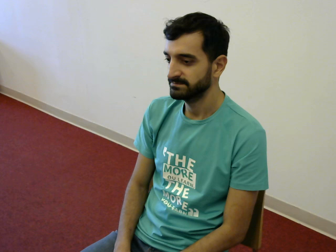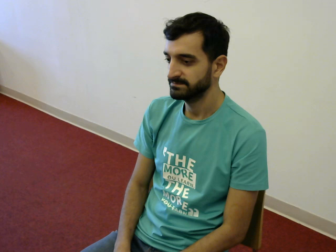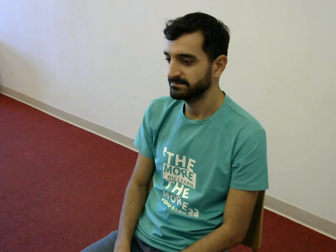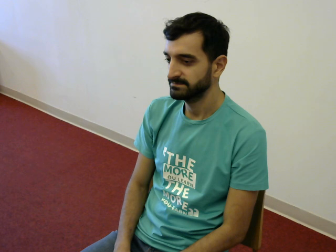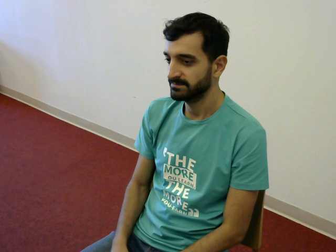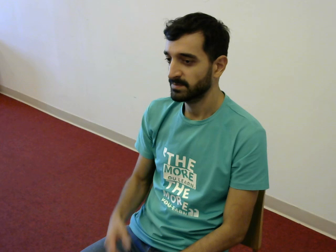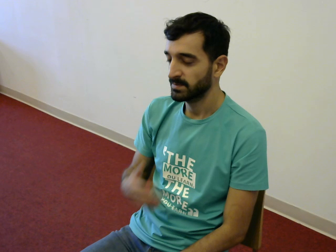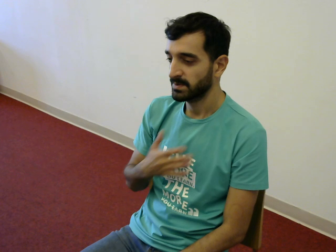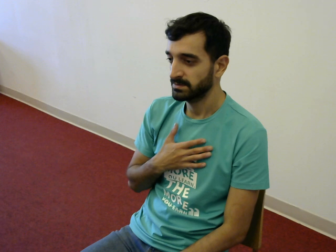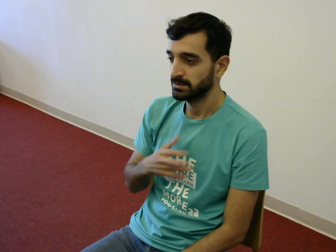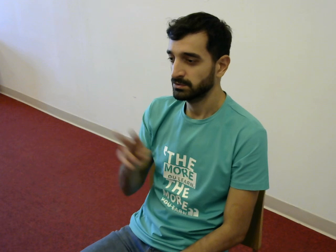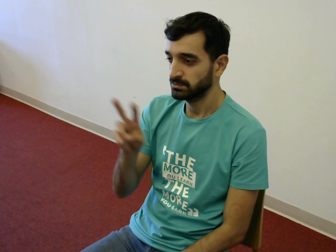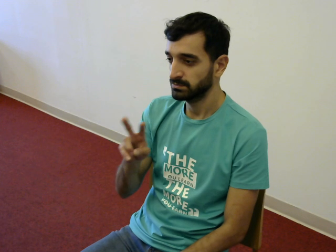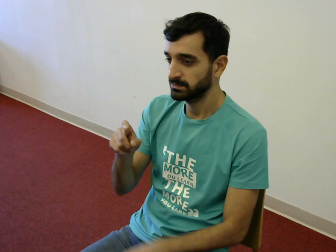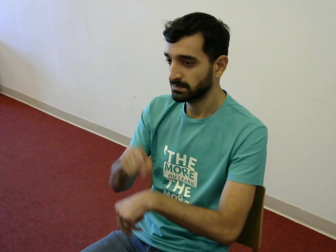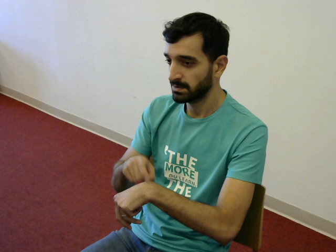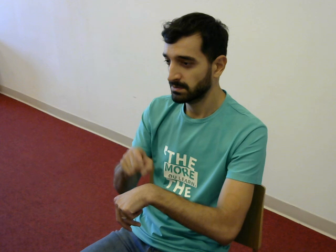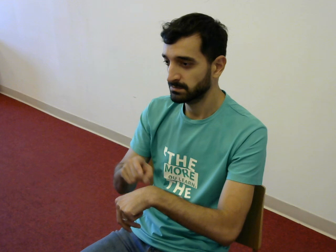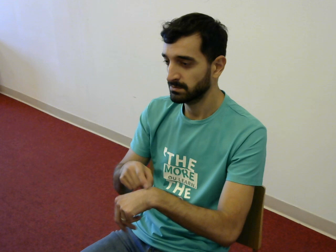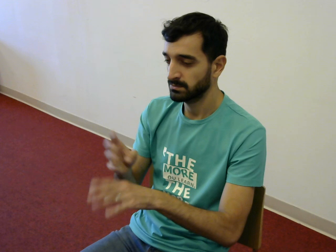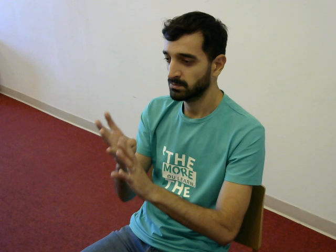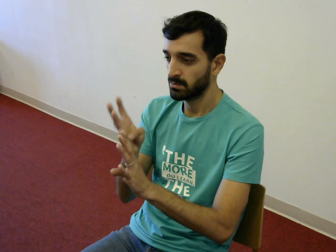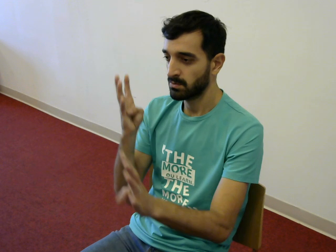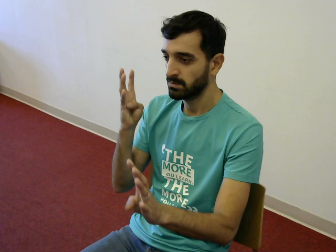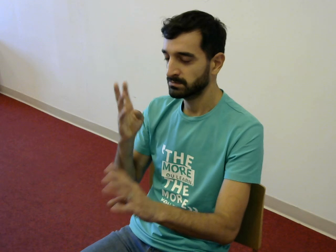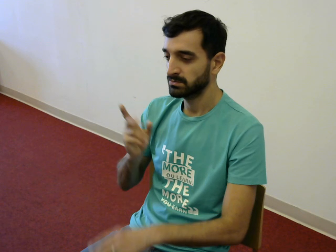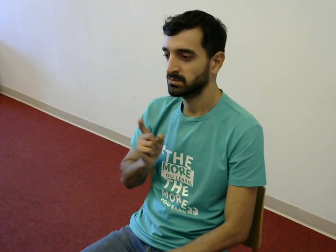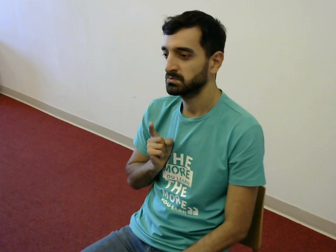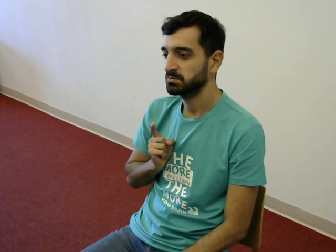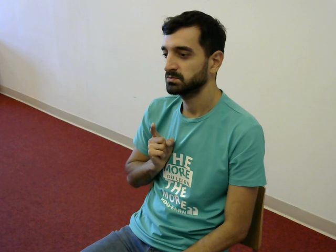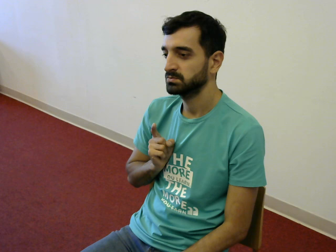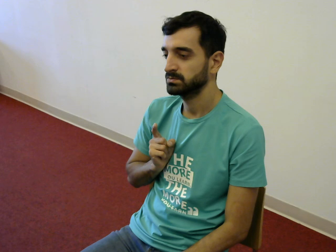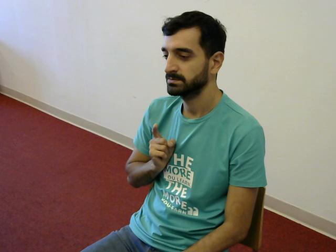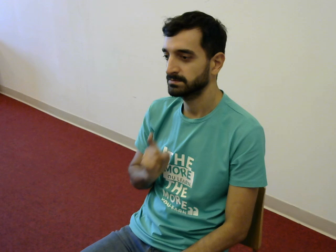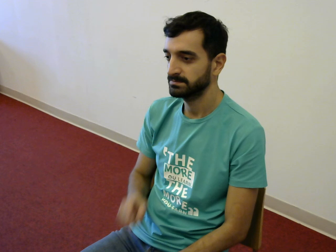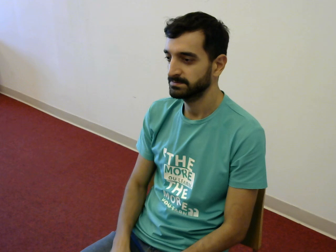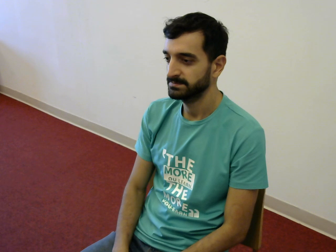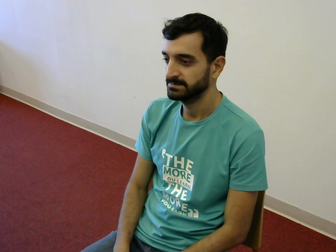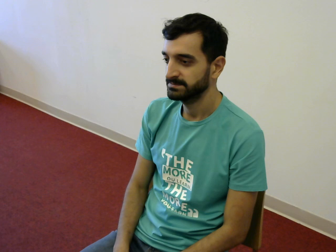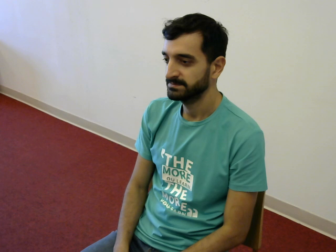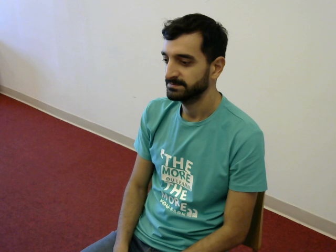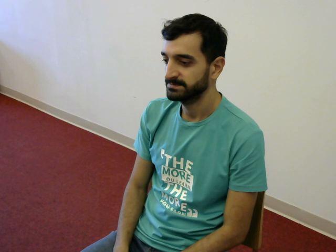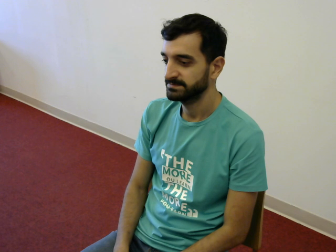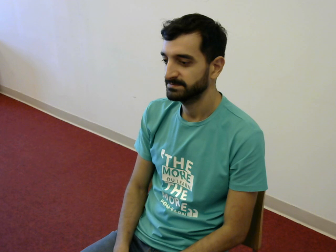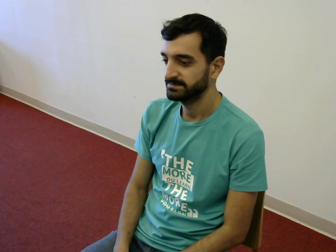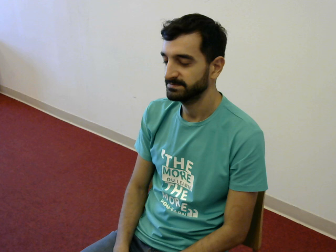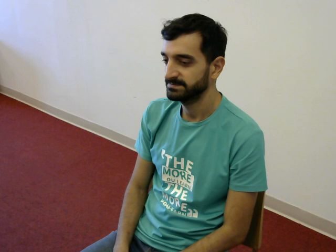Mən iki saatdır növbədə gözləyirəm